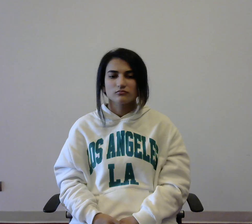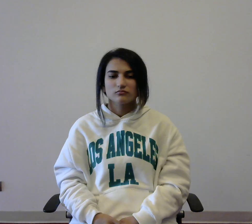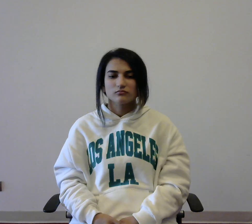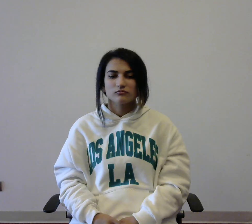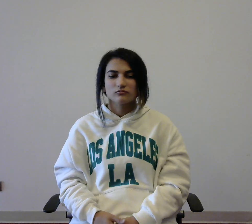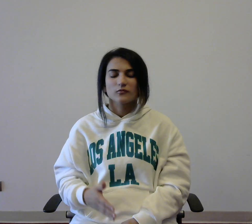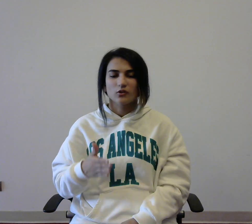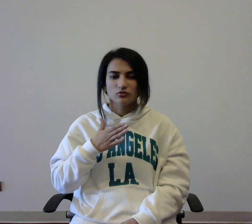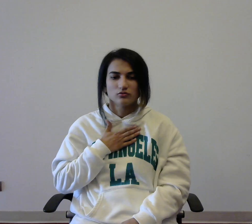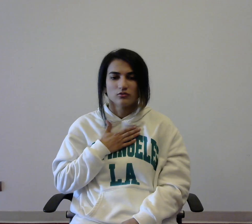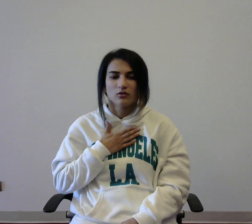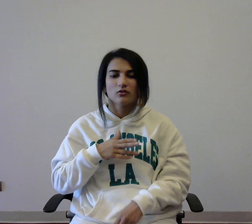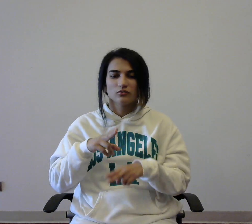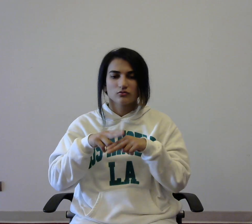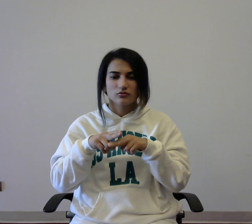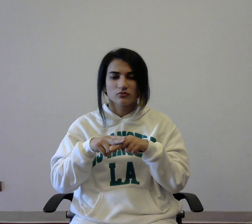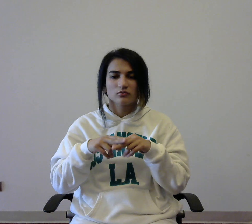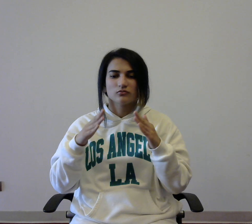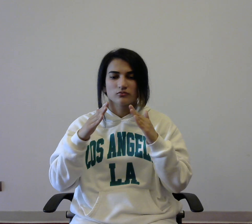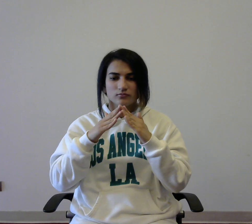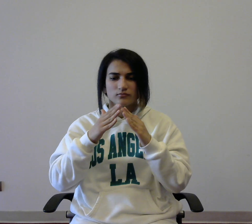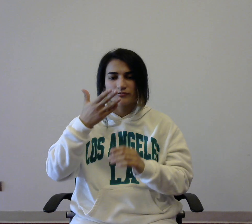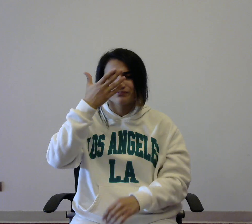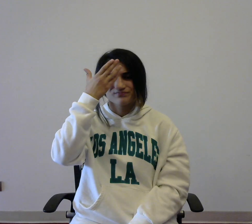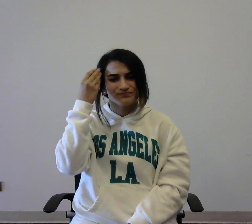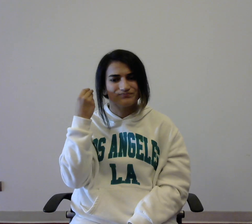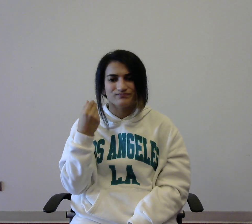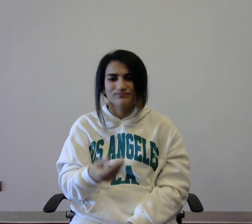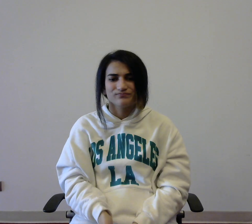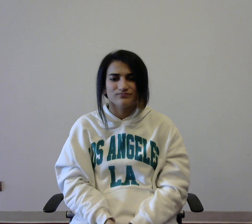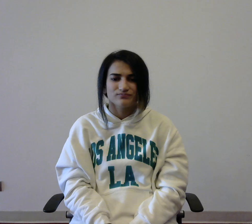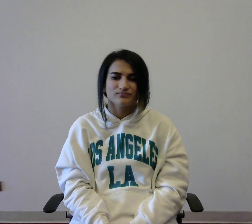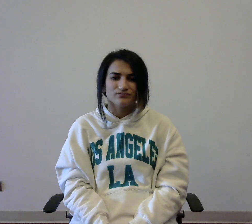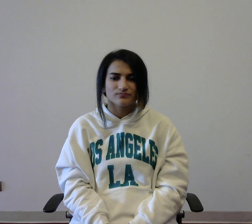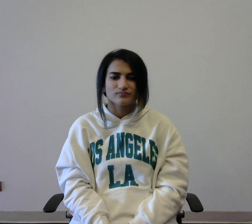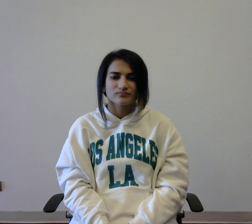Mən şəxsiyyət vəsiqəsini evdə unutmuşam